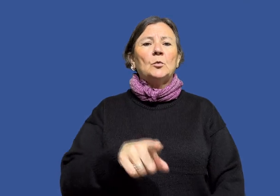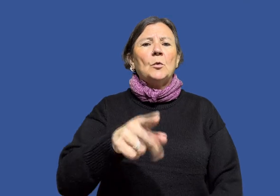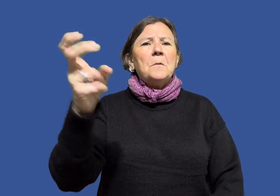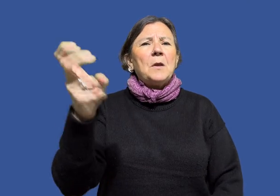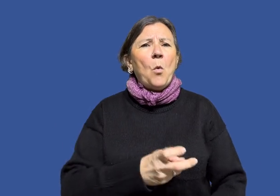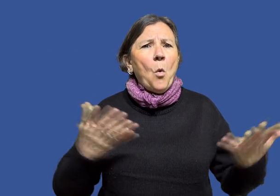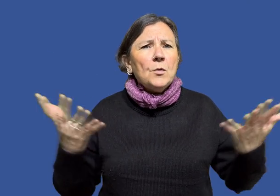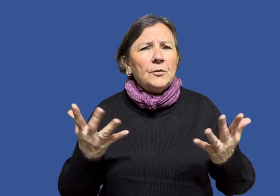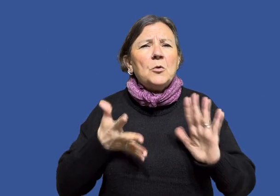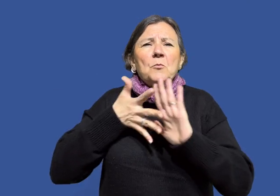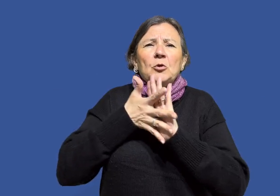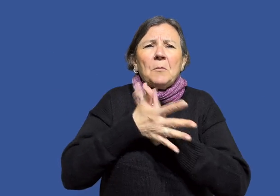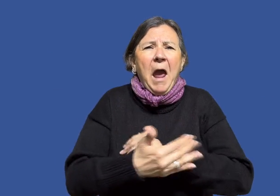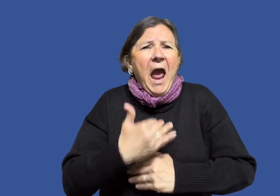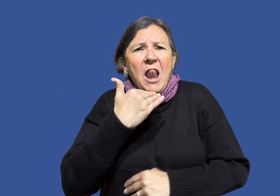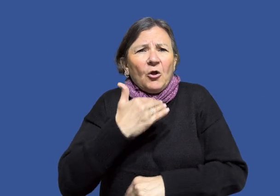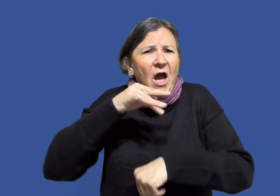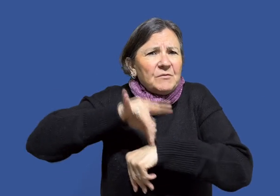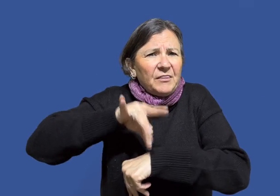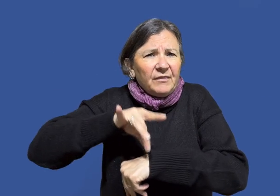Véns a urgències perquè pateixes alguna enfermetat greu?